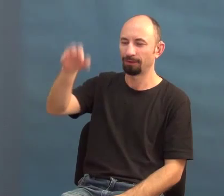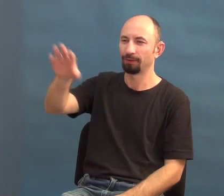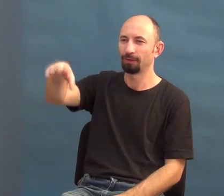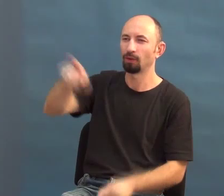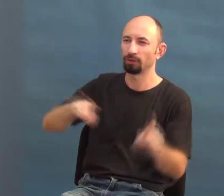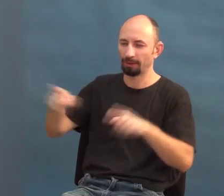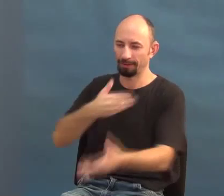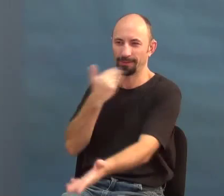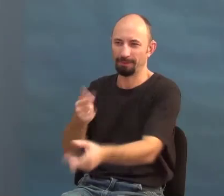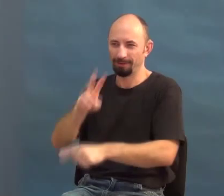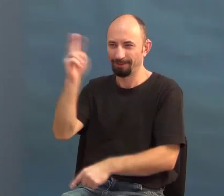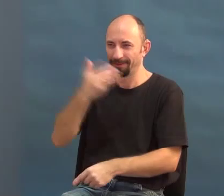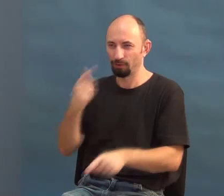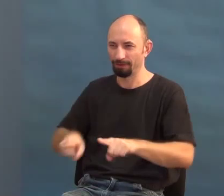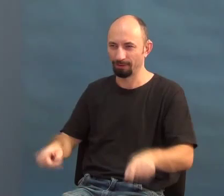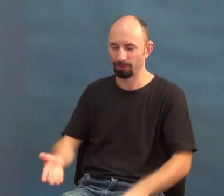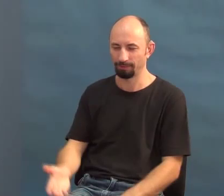Ten znak nie istnieje, nie ma go nigdzie.